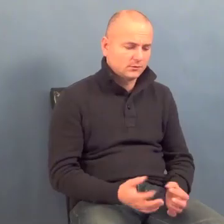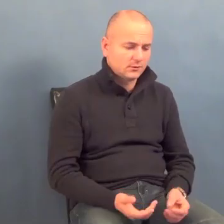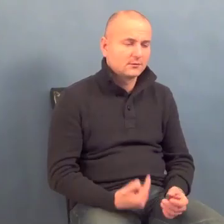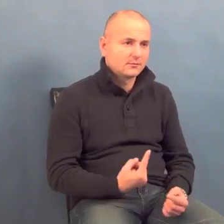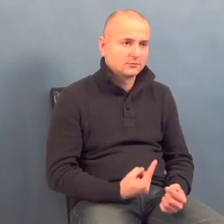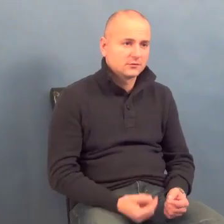Dokładnie.